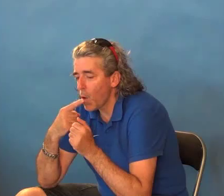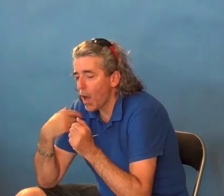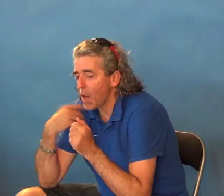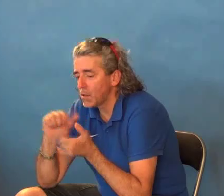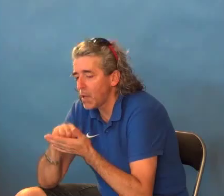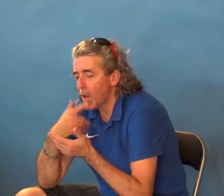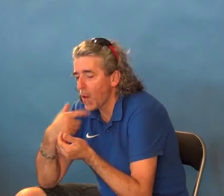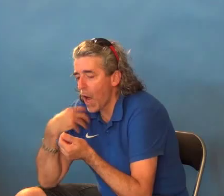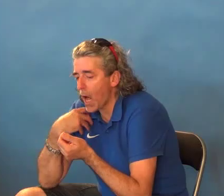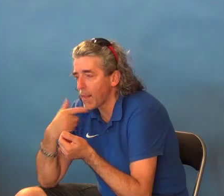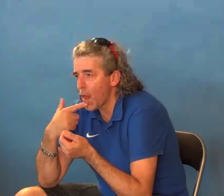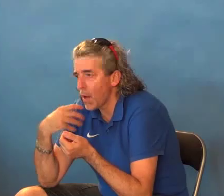Jestem zajęty językiem angielskim.